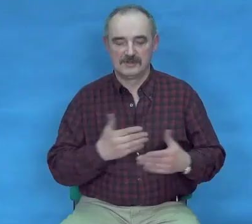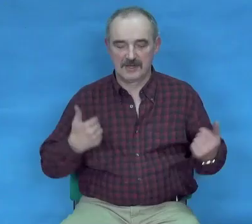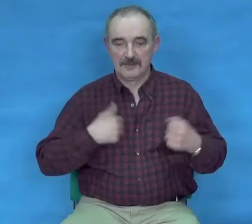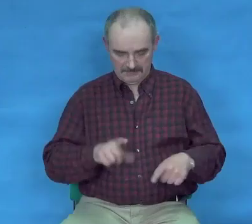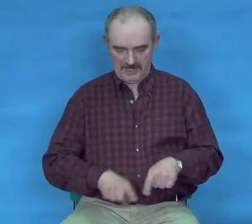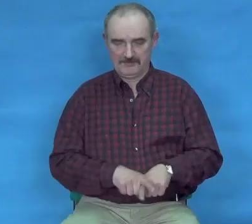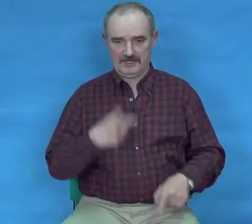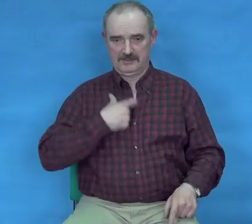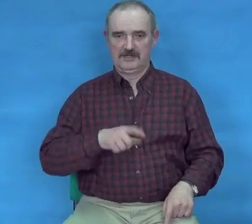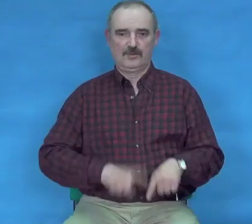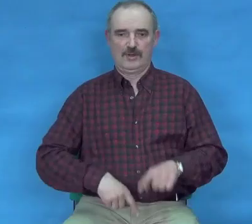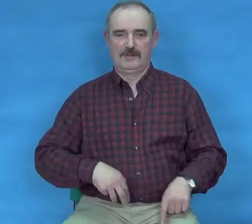Ubrać się normalnie, tak samo jak ja teraz.